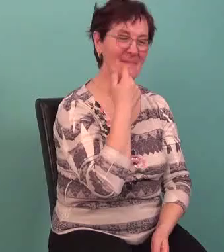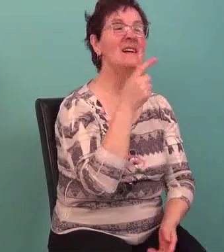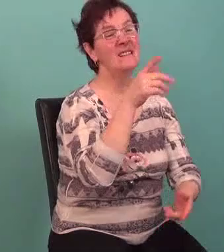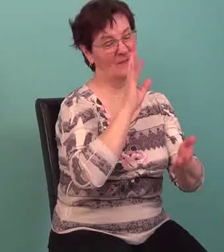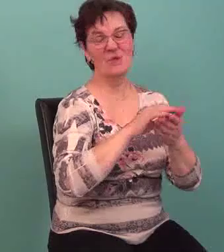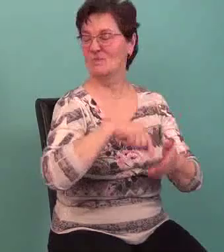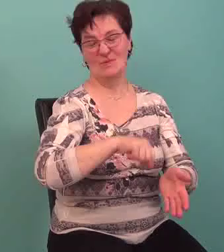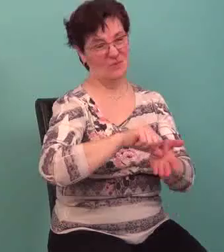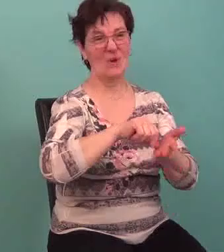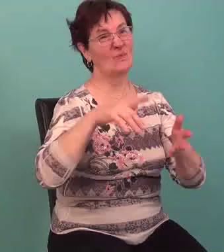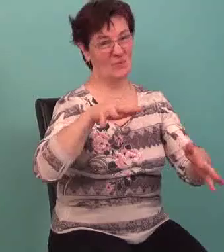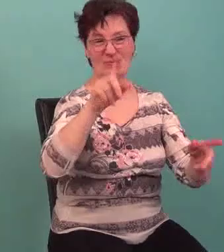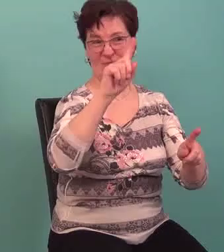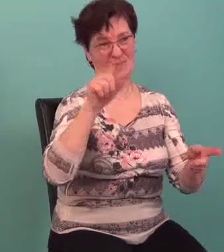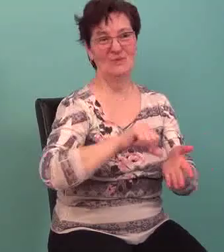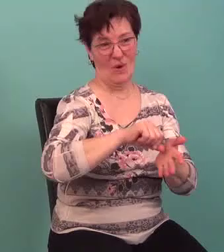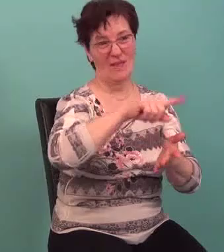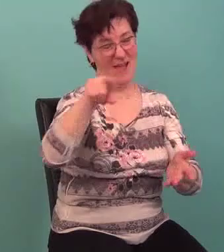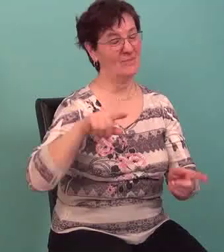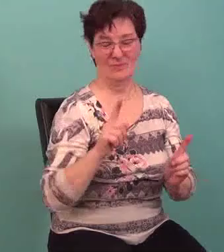Tu w stolicy jest dużo takich znaków.